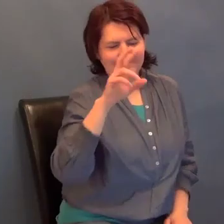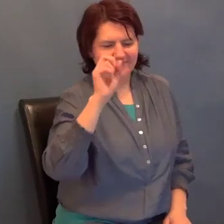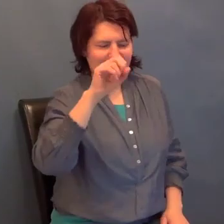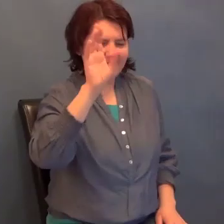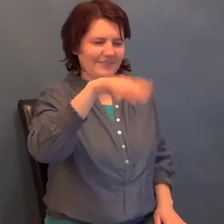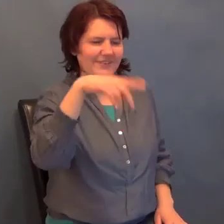Tak, tak.